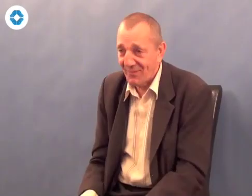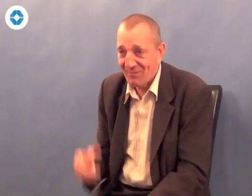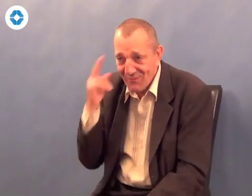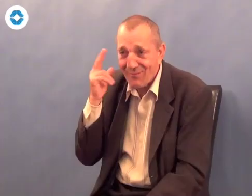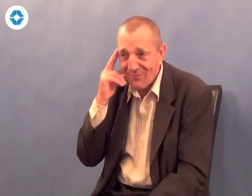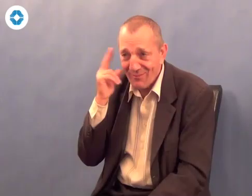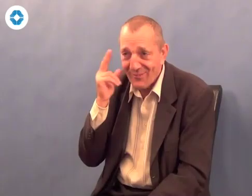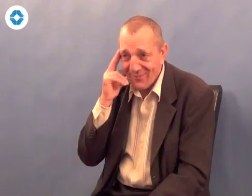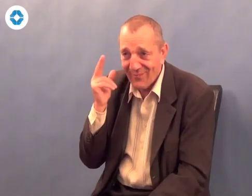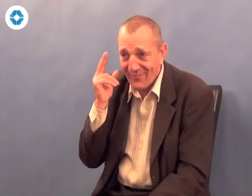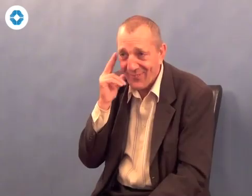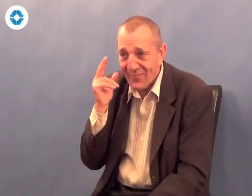Rozumiesz?